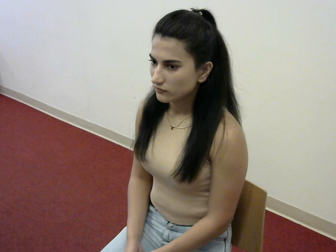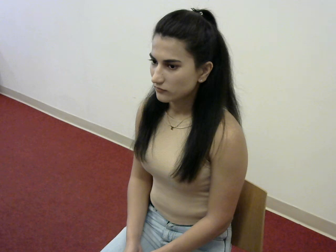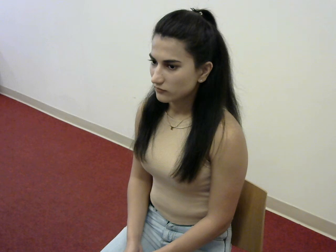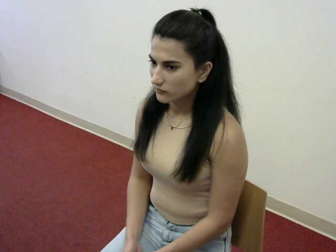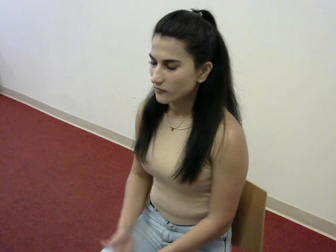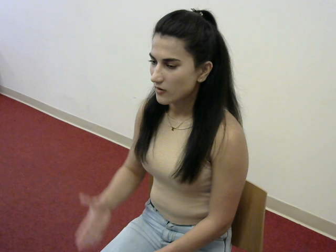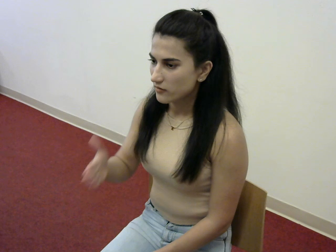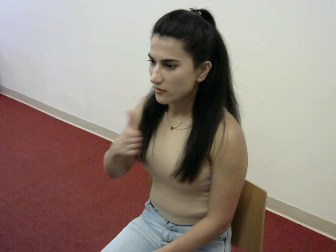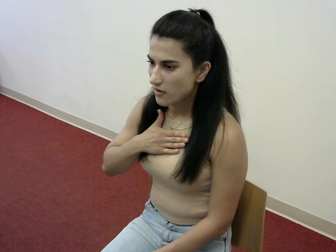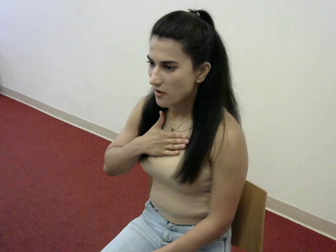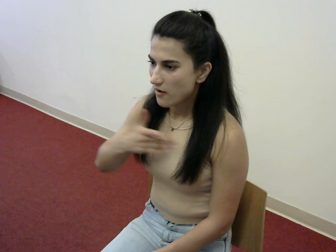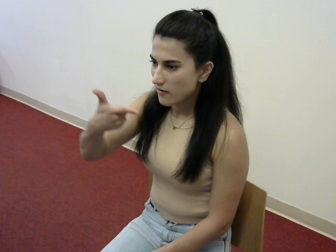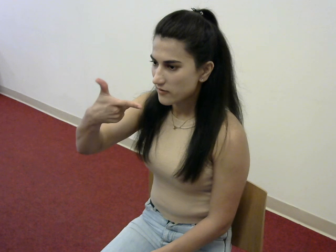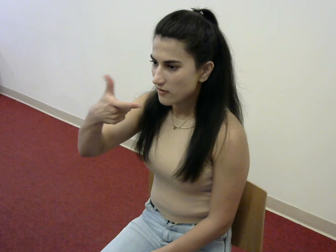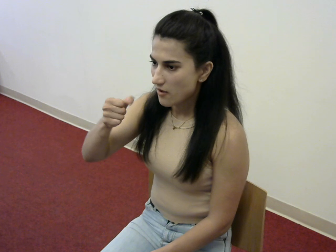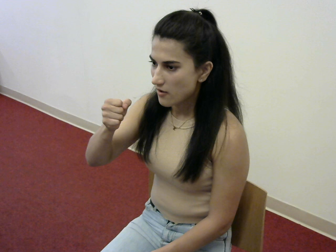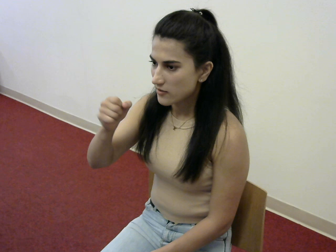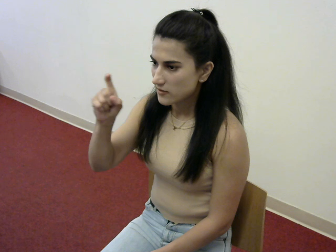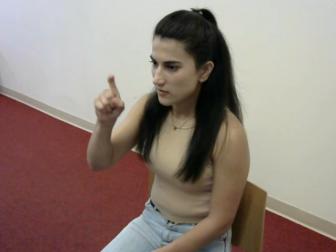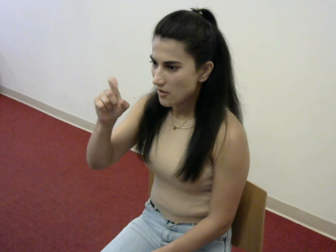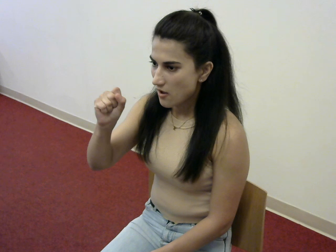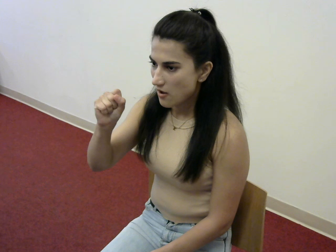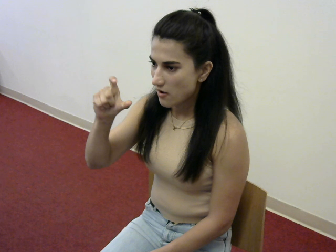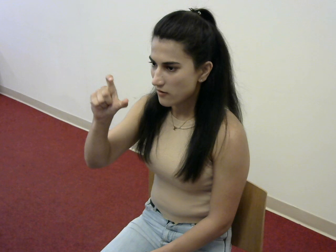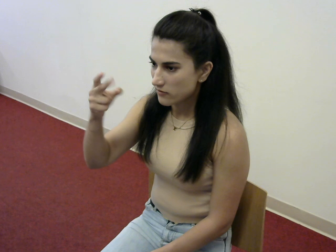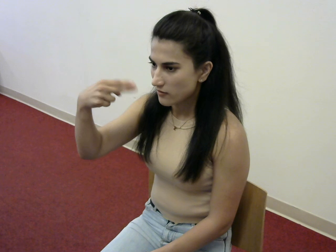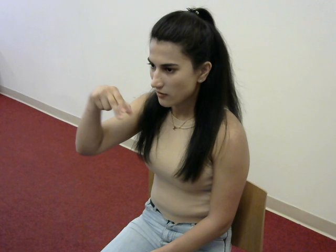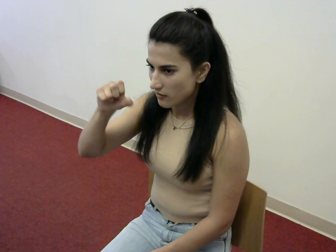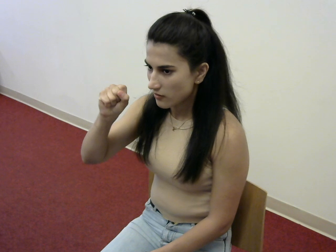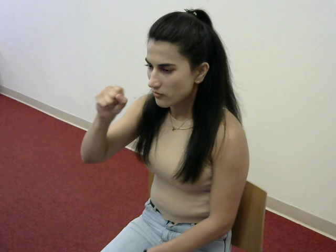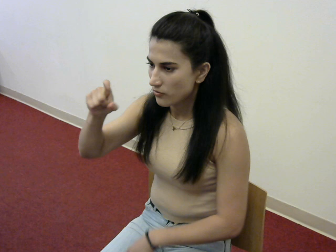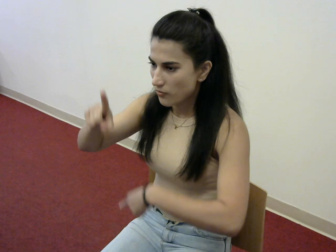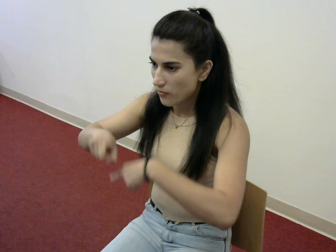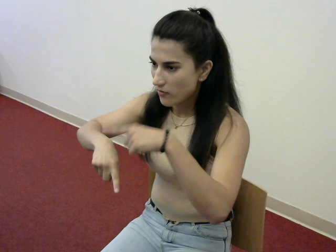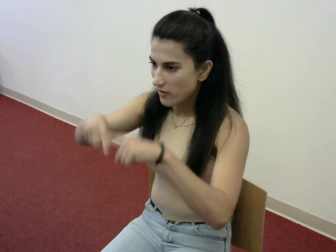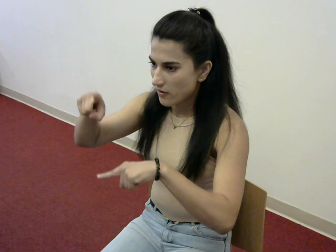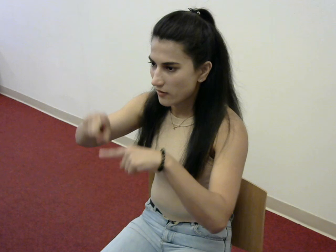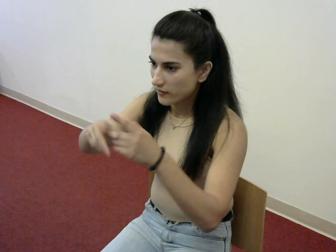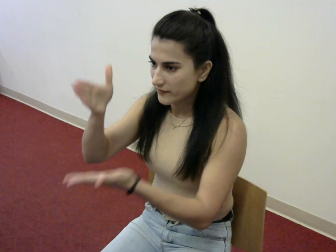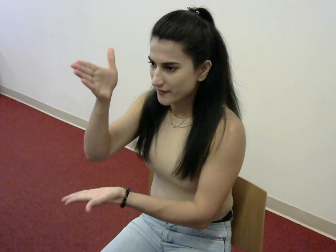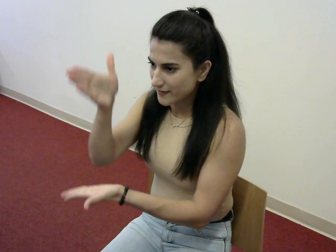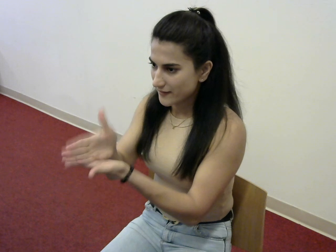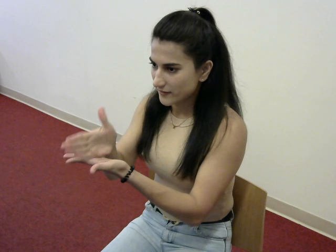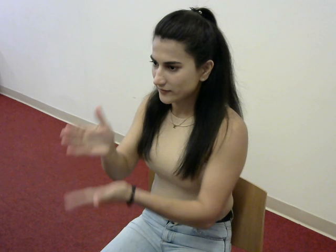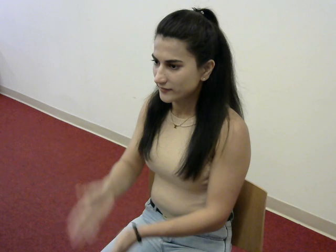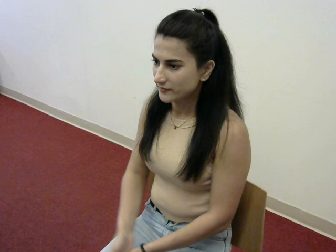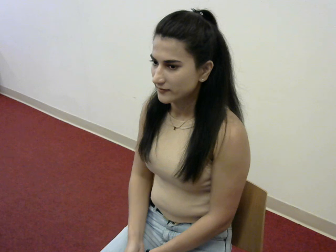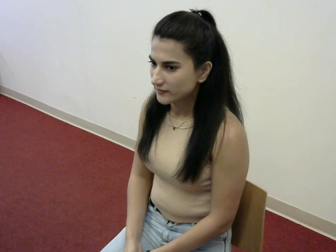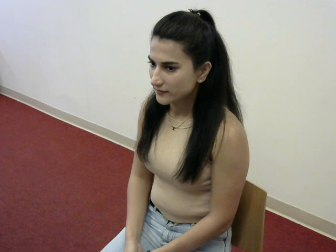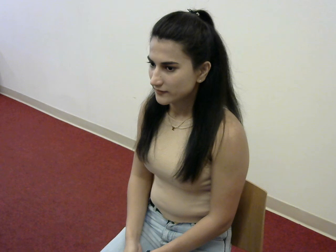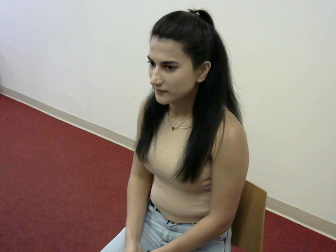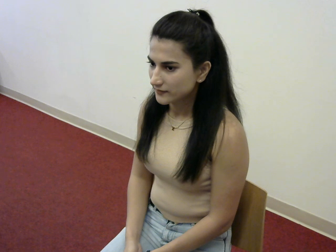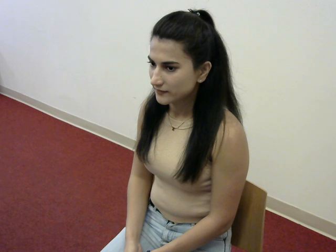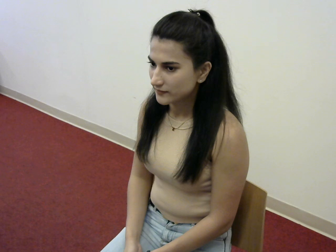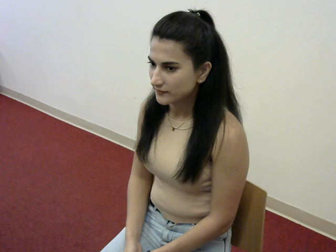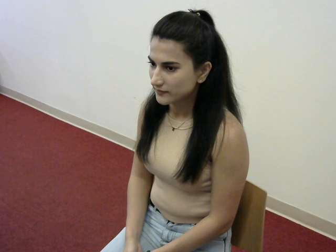Mənim Qazaxda qohumlarım var